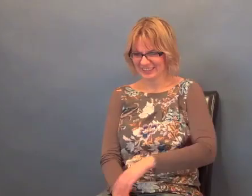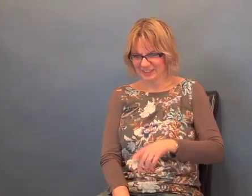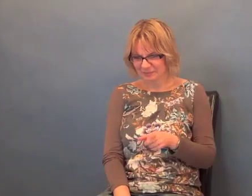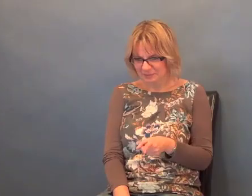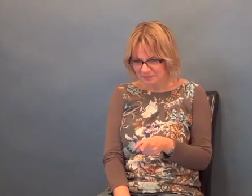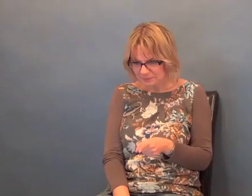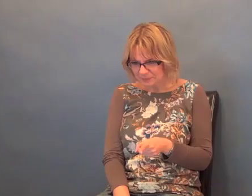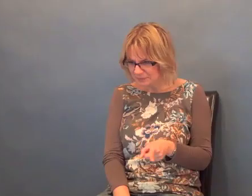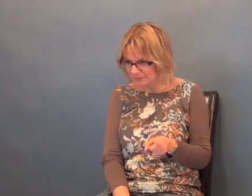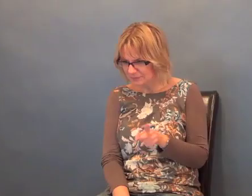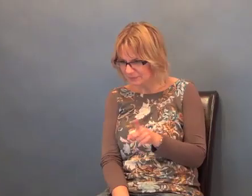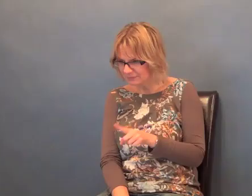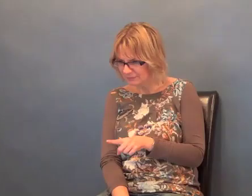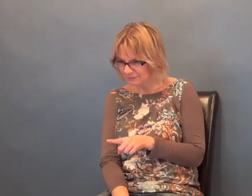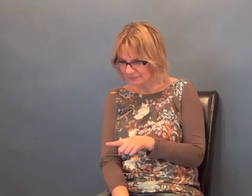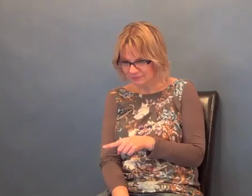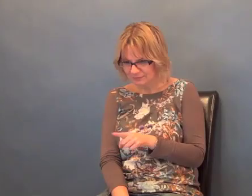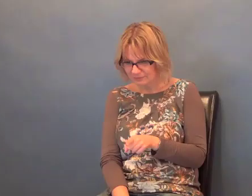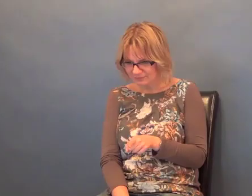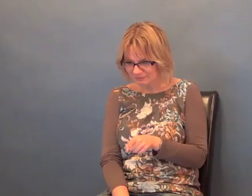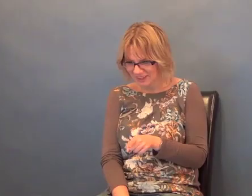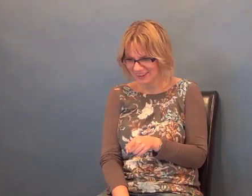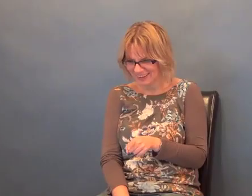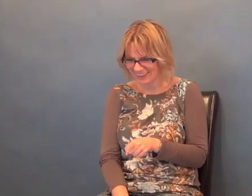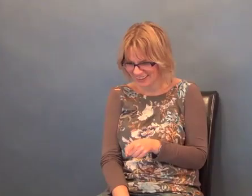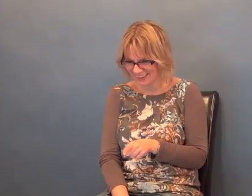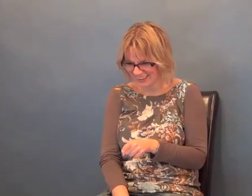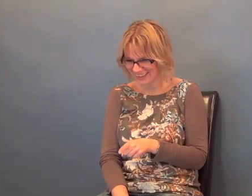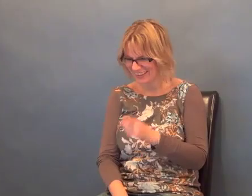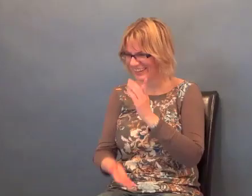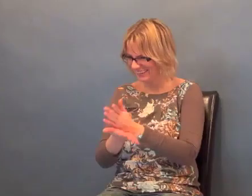Następne.